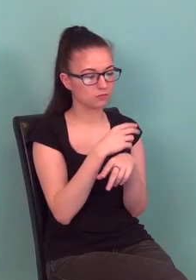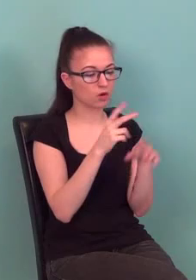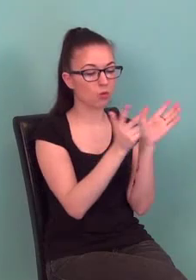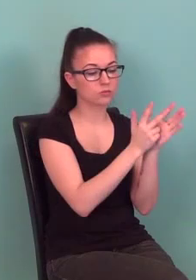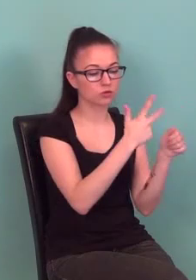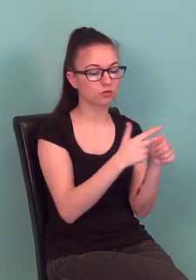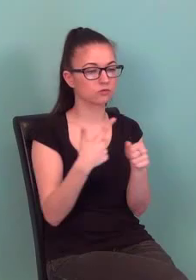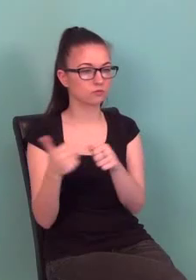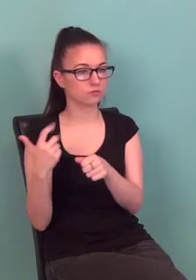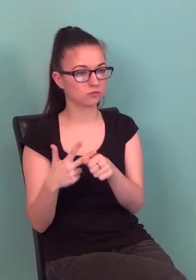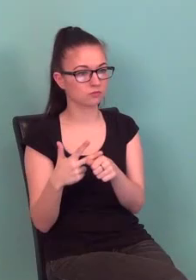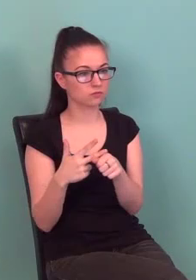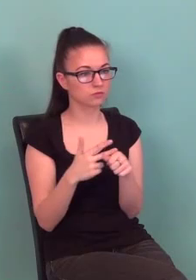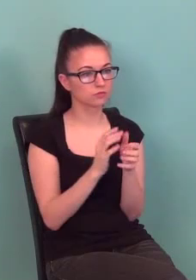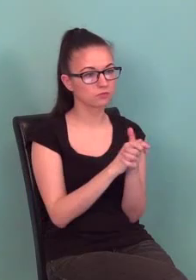Od osiemnastej trzydzieści do dwudziestej pierwszej trzydzieści.